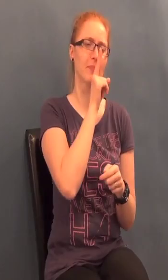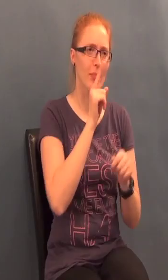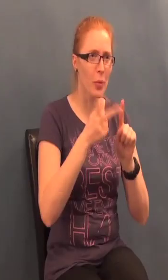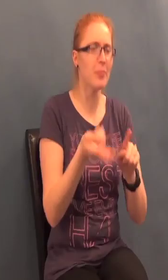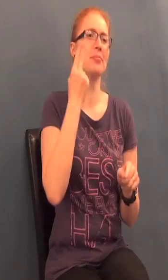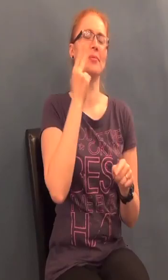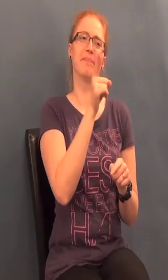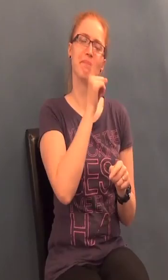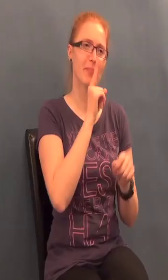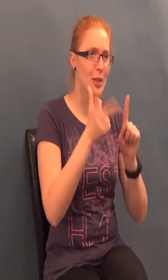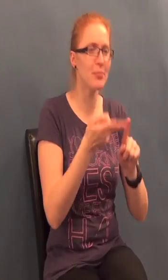Powtarza się to jeszcze dwukrotnie.